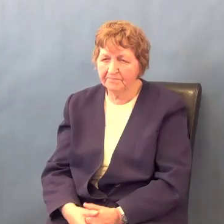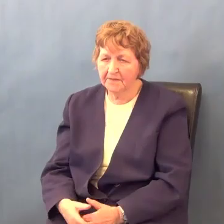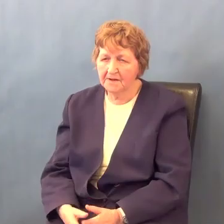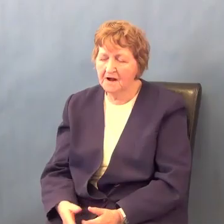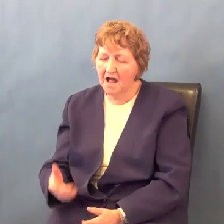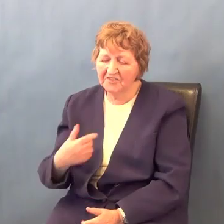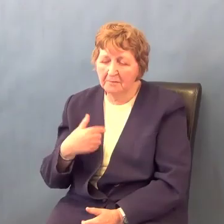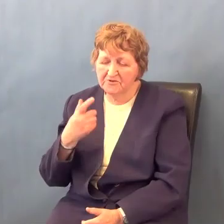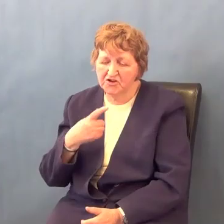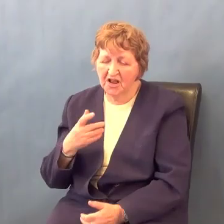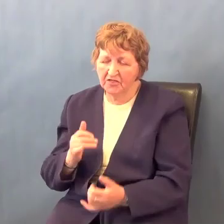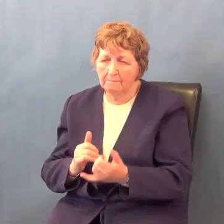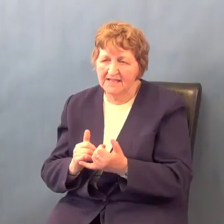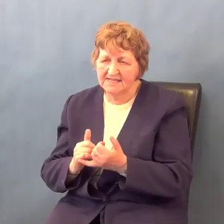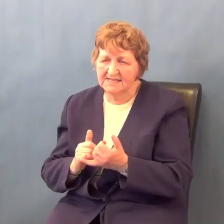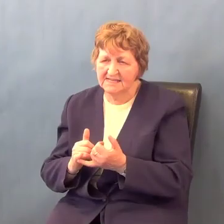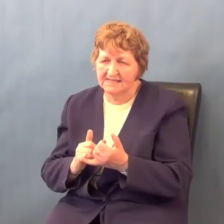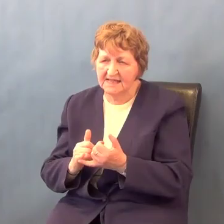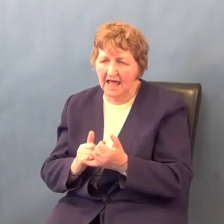Ja myślę, że to benzyna.